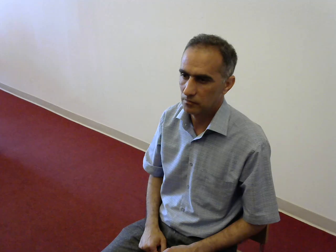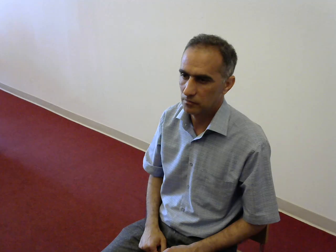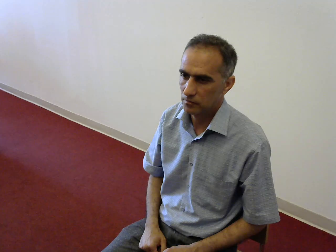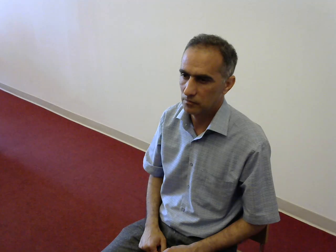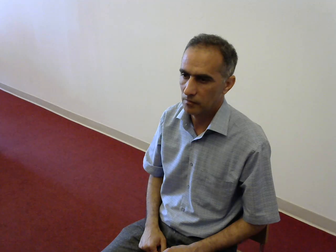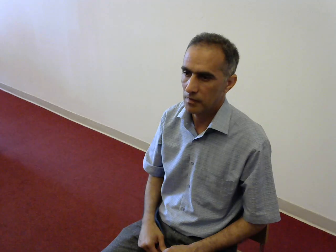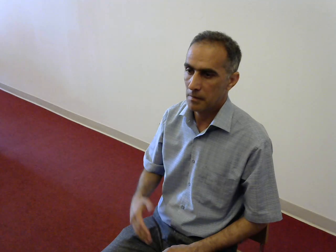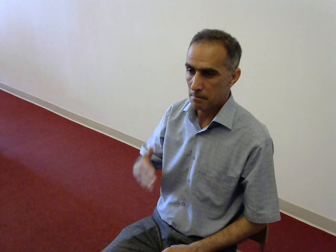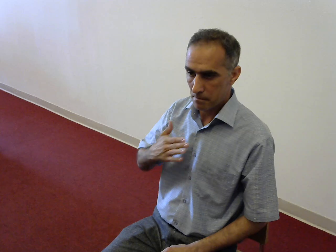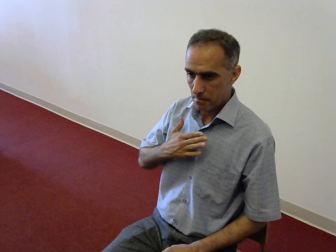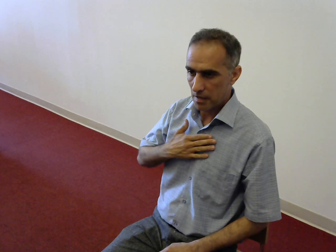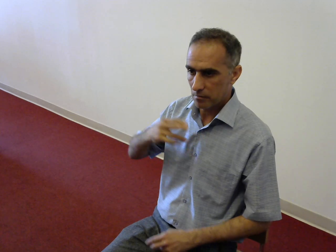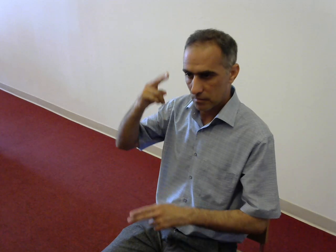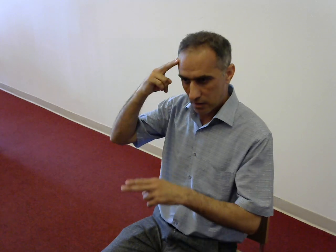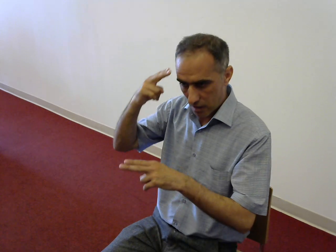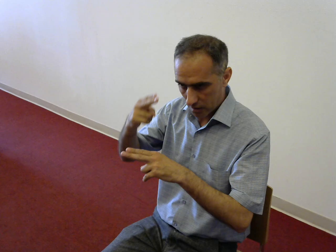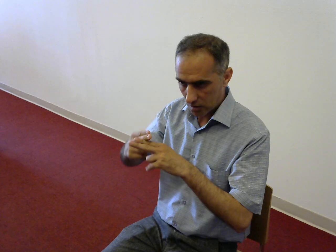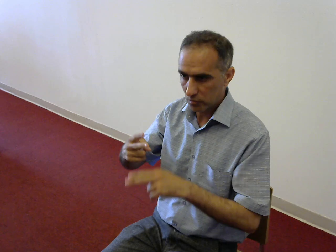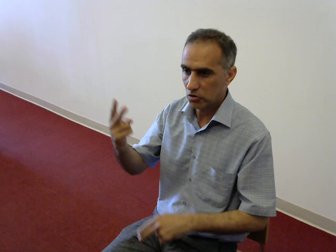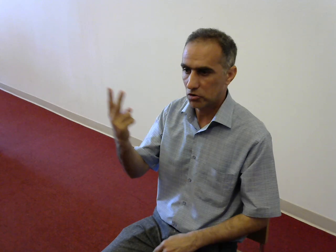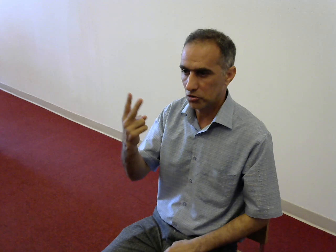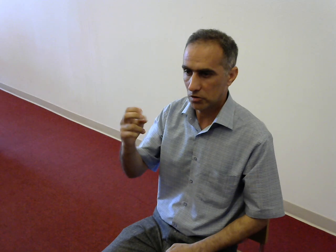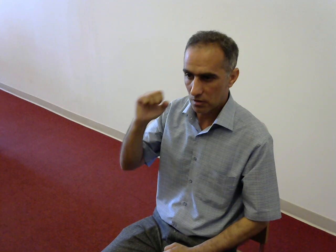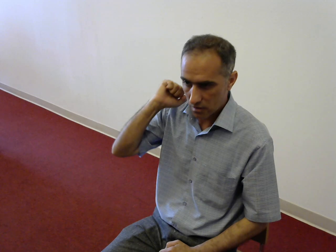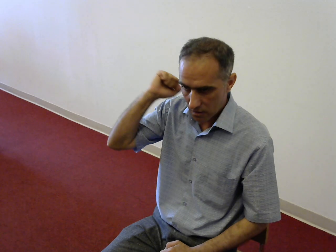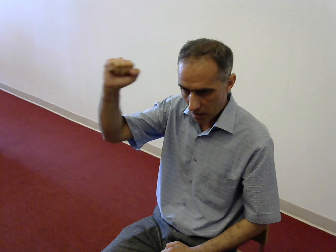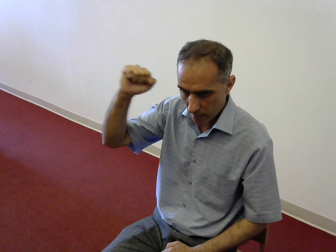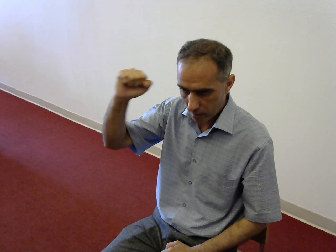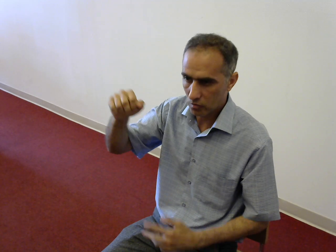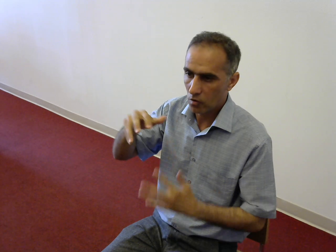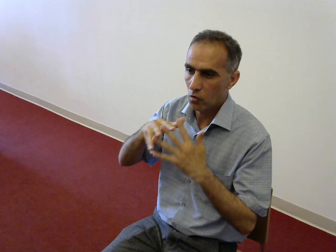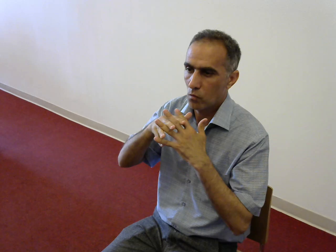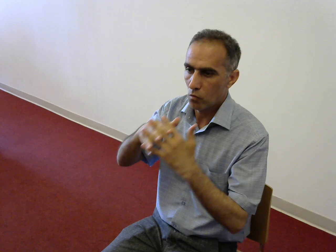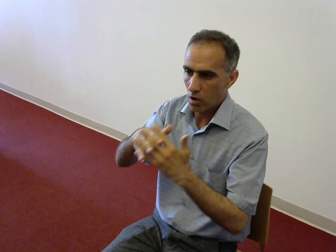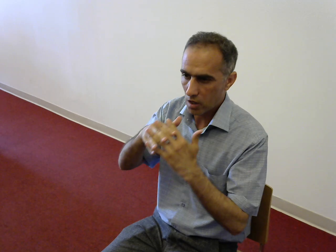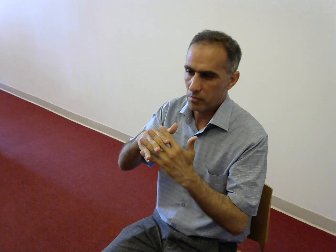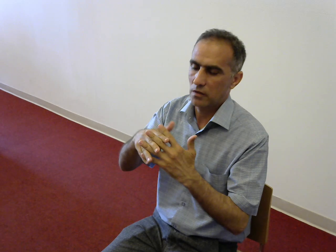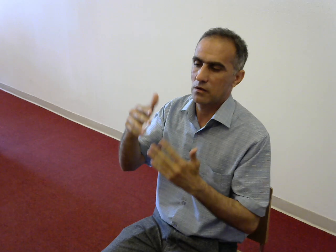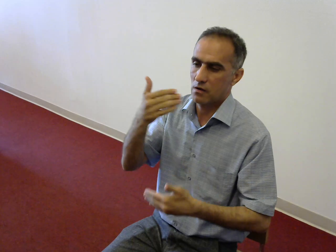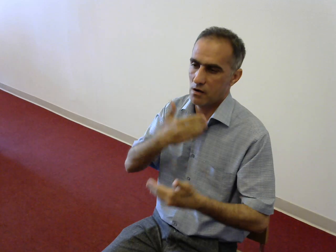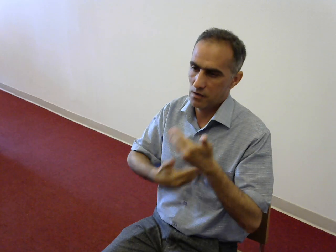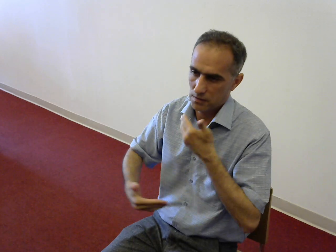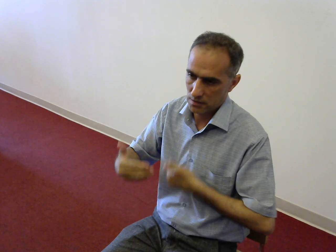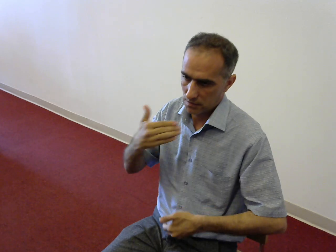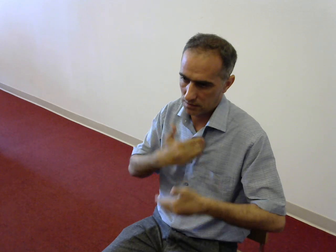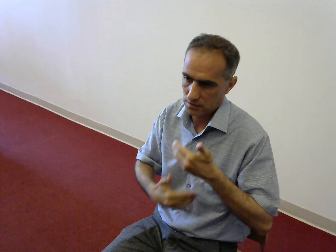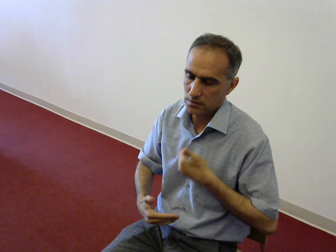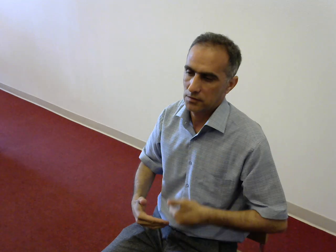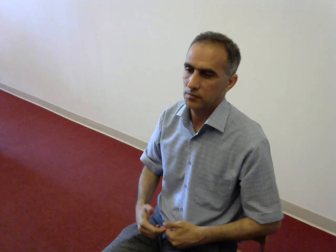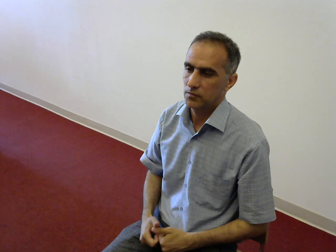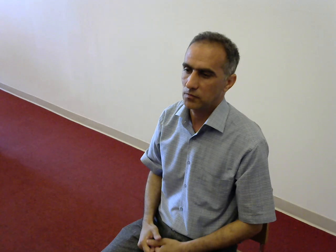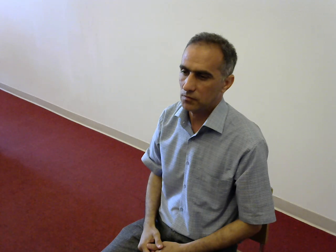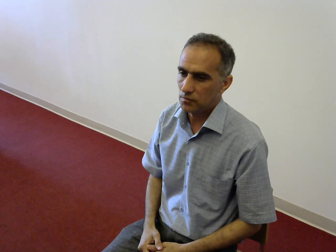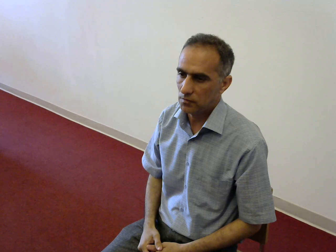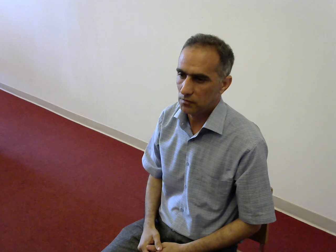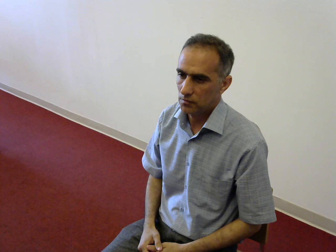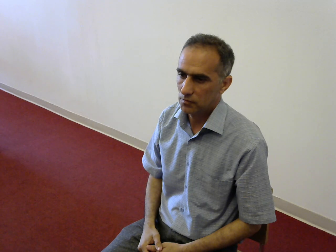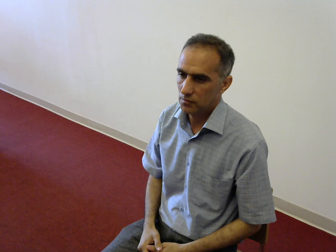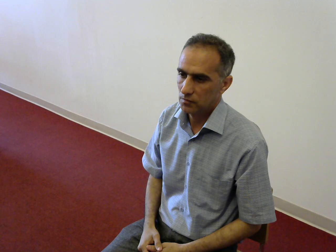Mənim qardaşım 2-ci Qarabağ müharibəsinin qazisidir